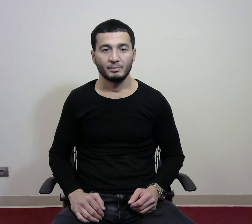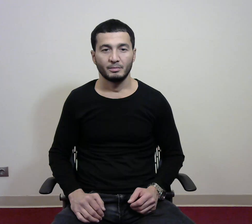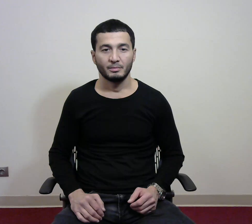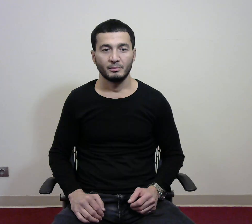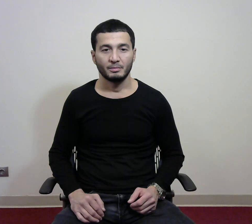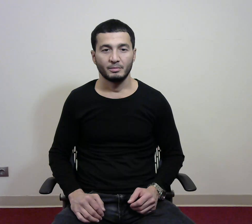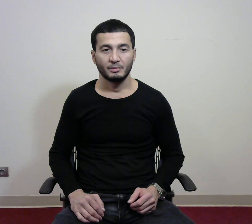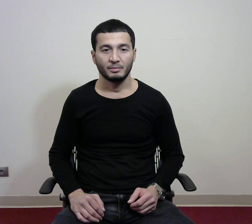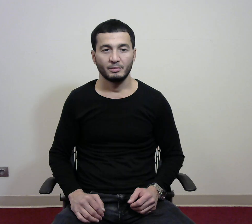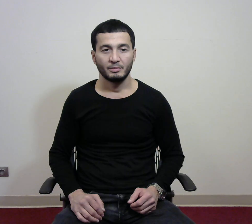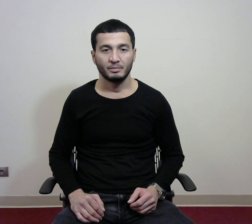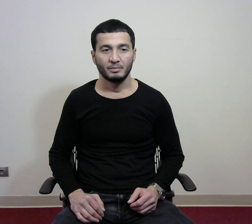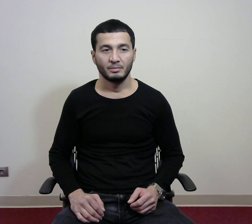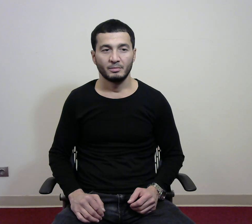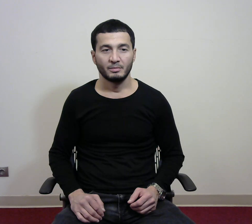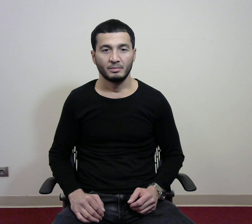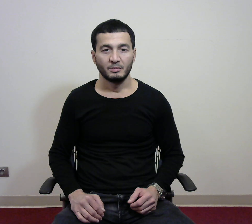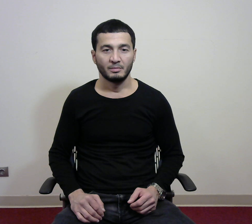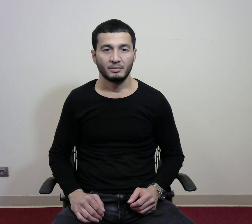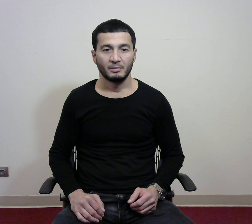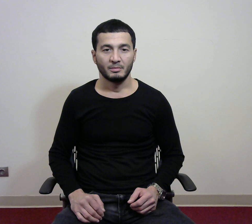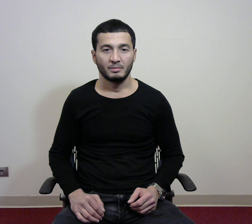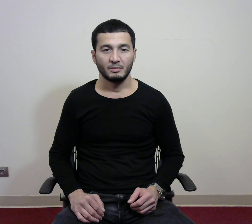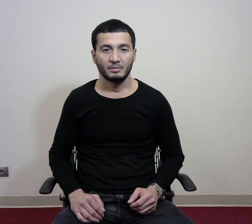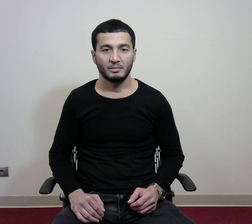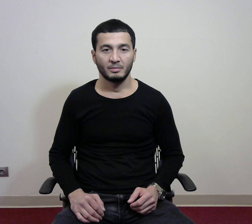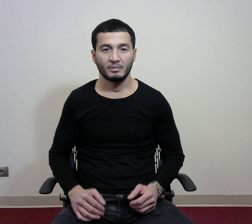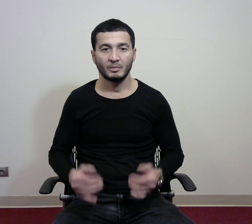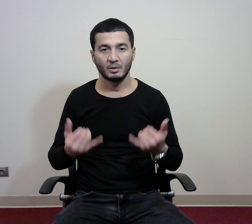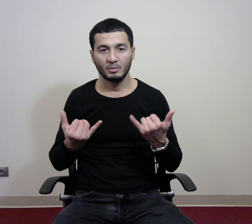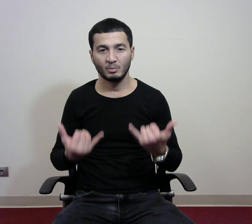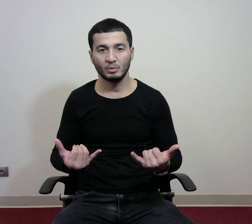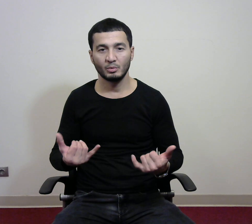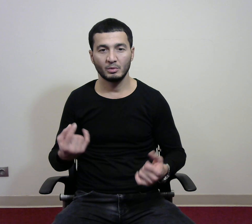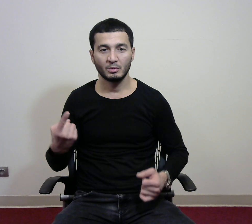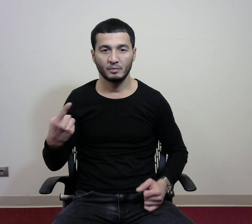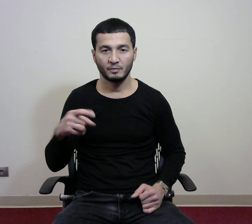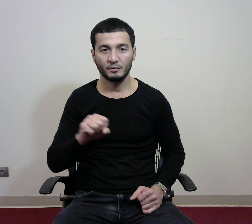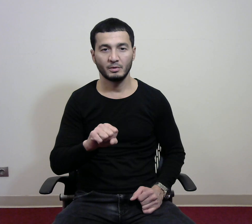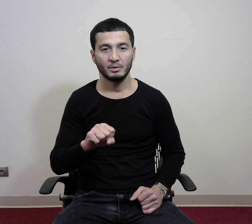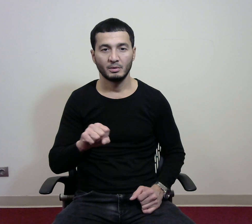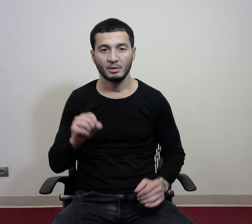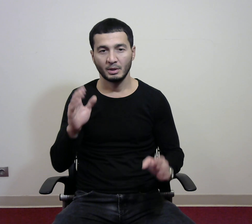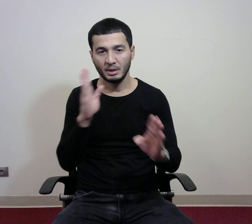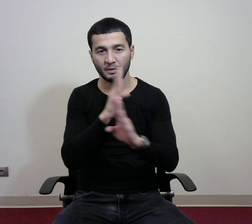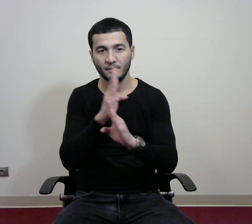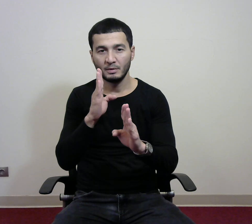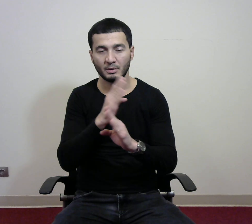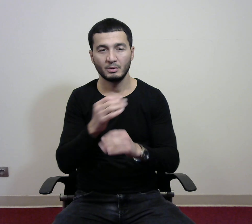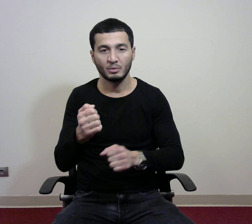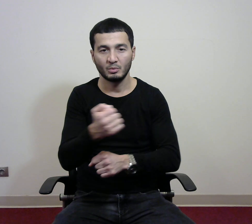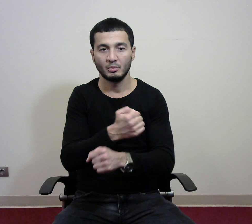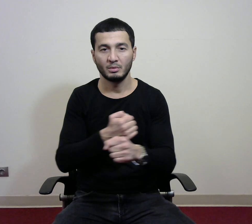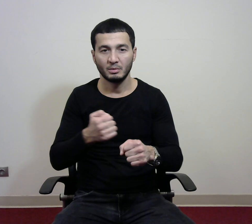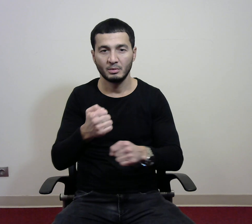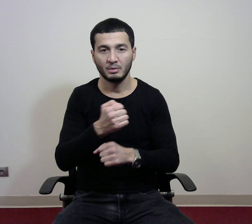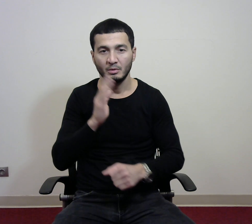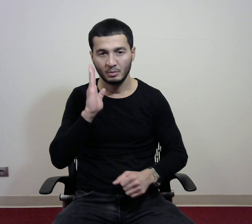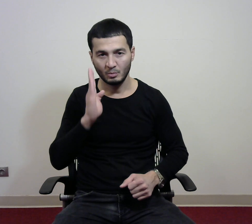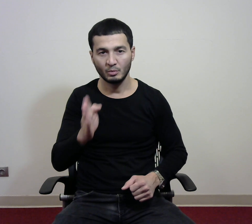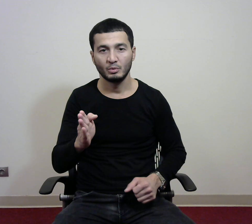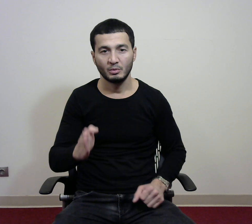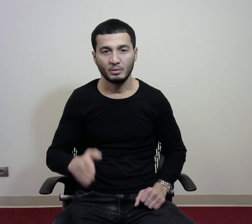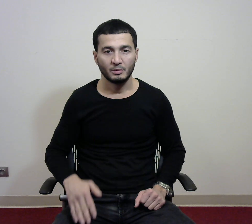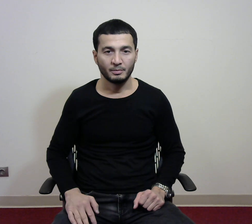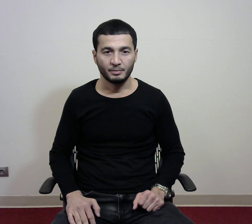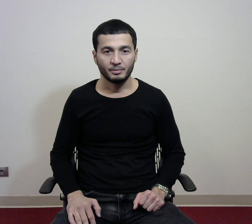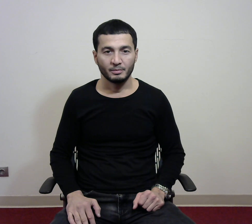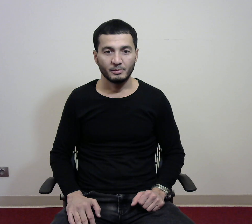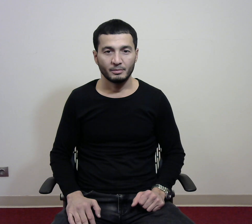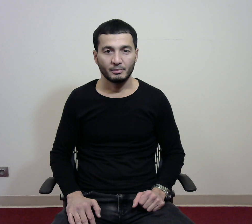Bu həftə hava küləkli olacaq